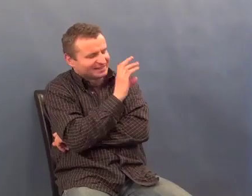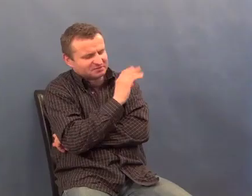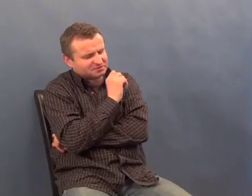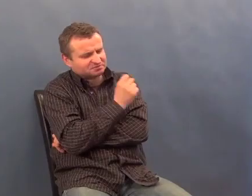Dziwne.